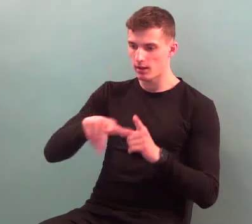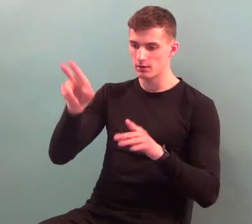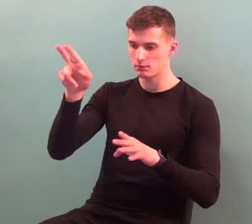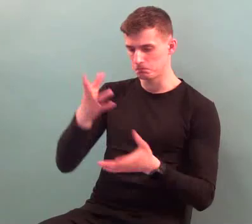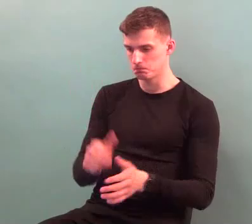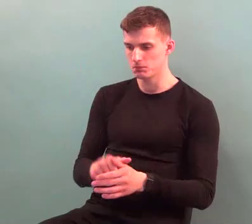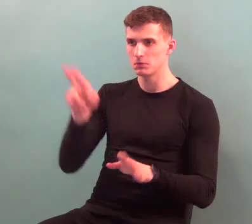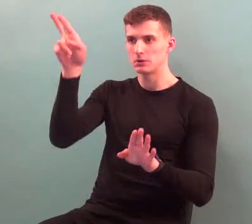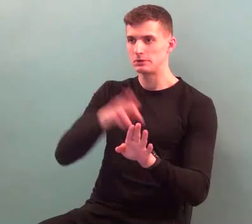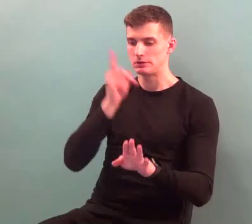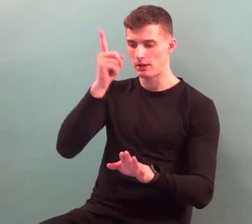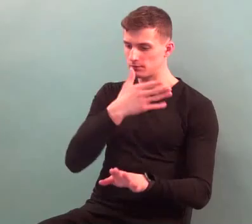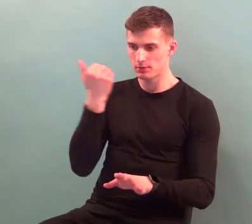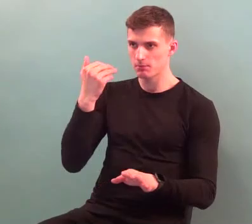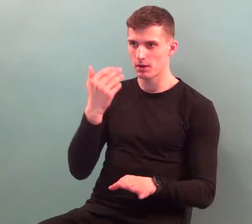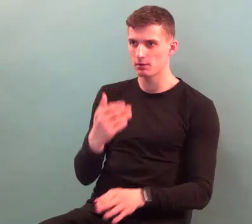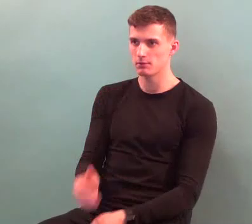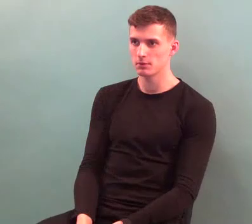Ale nie ma skreślenia, czyli nie ma zakazu.